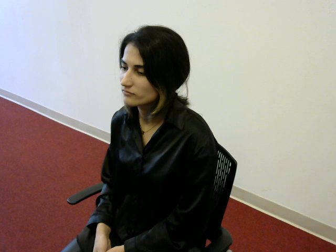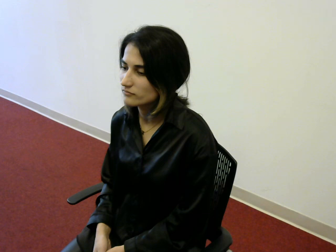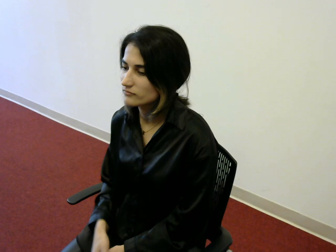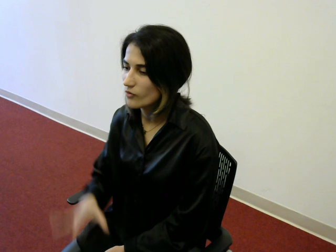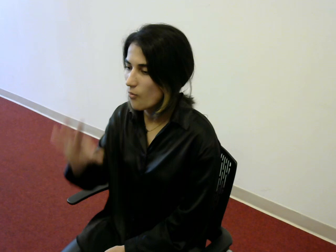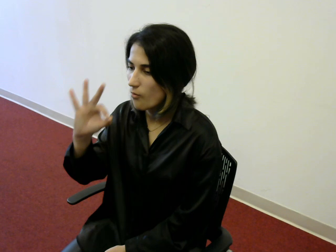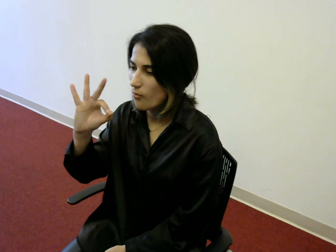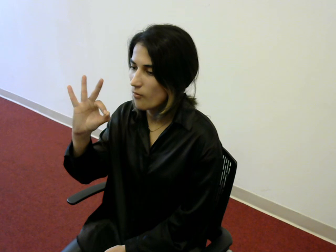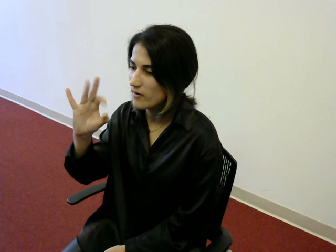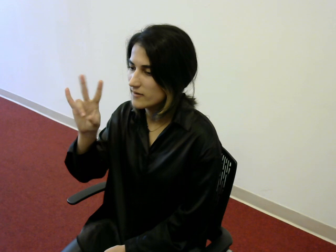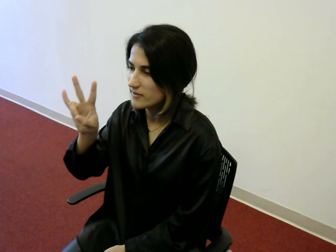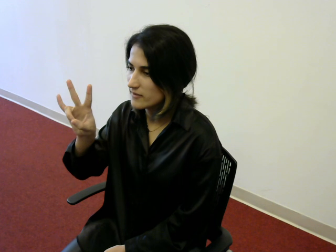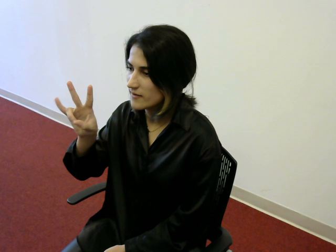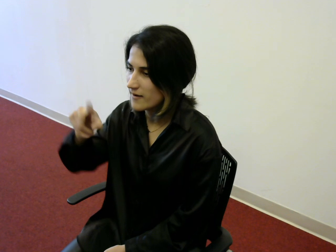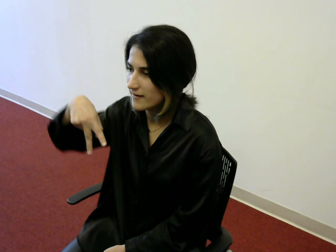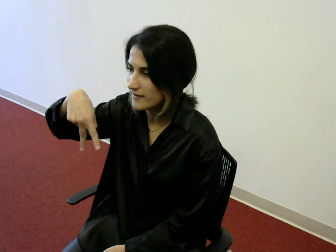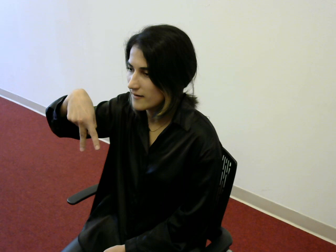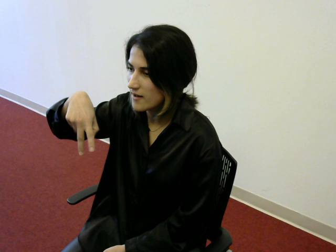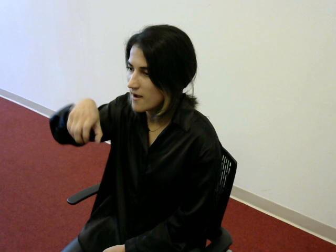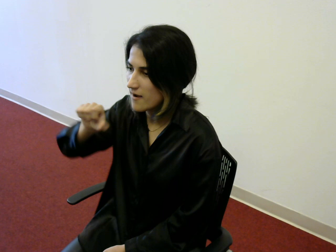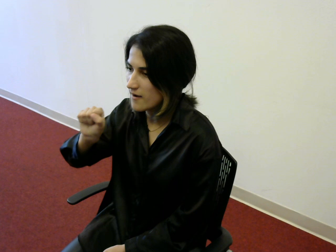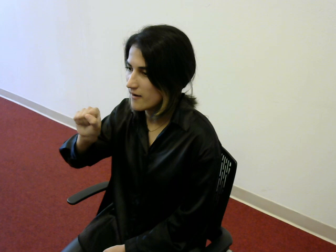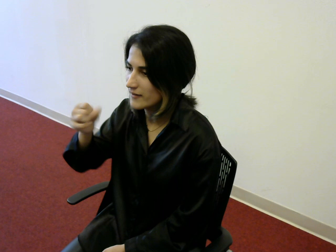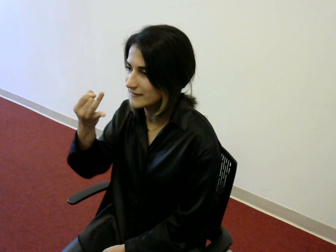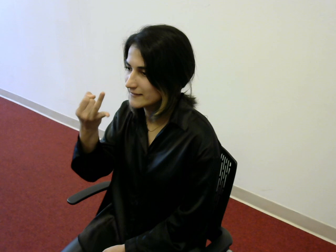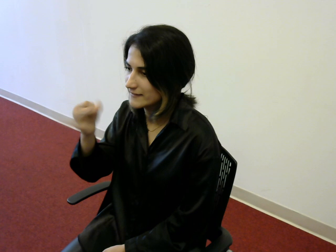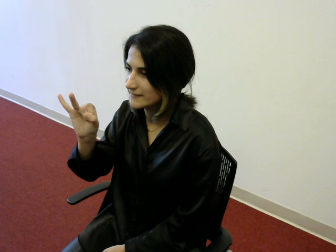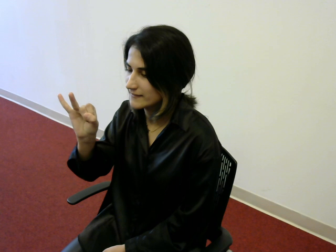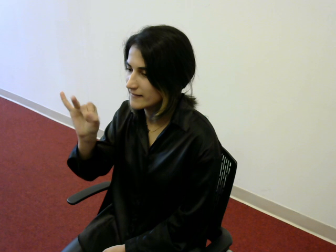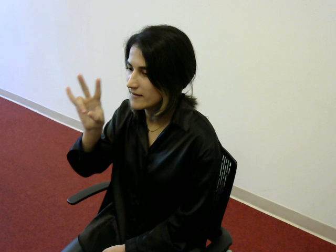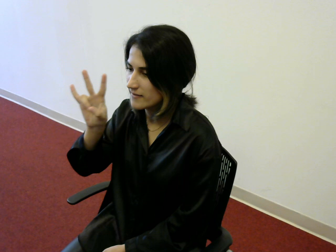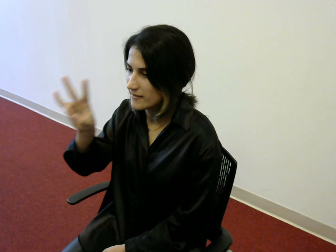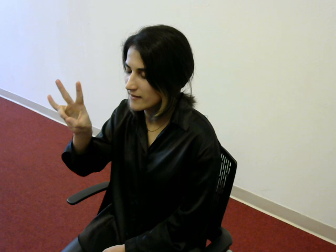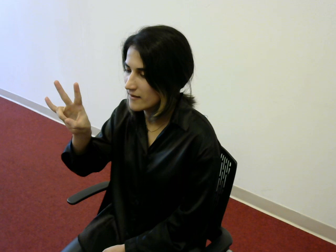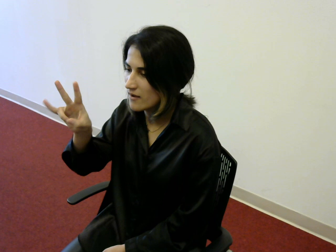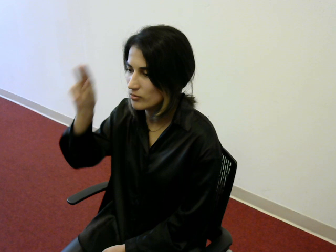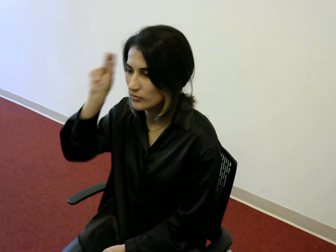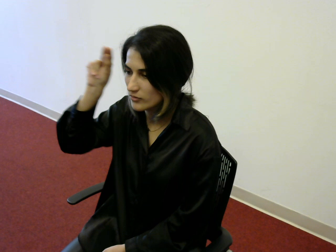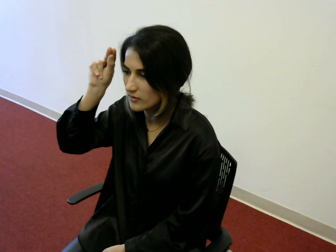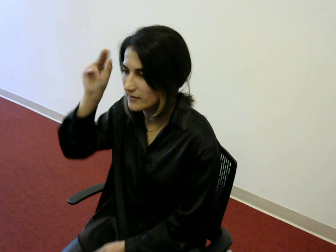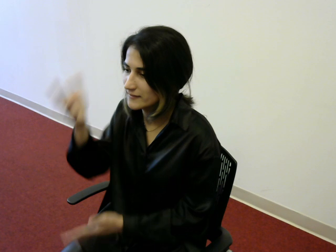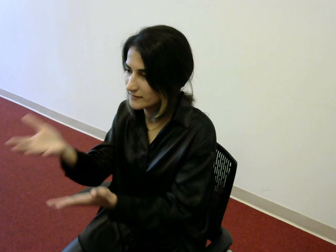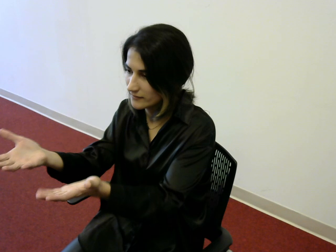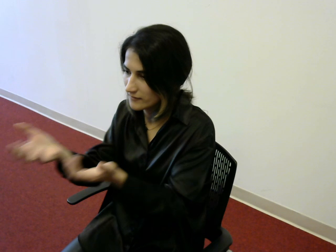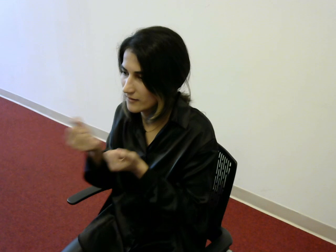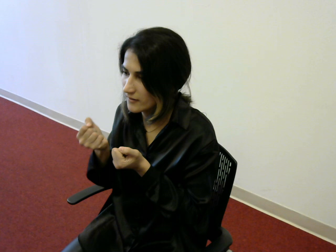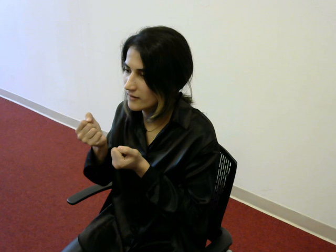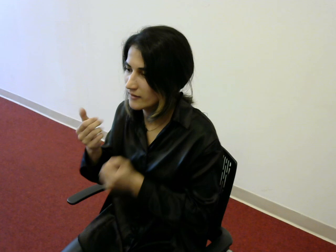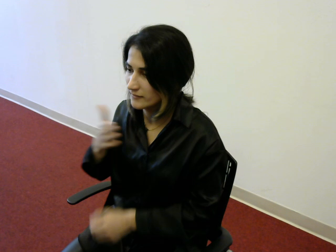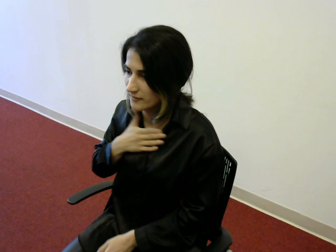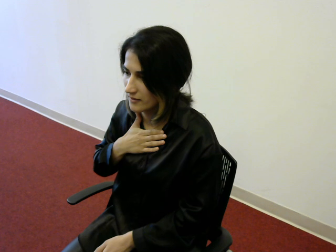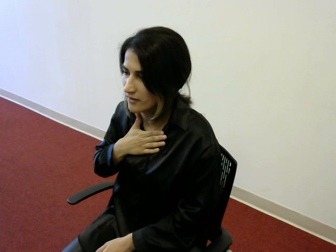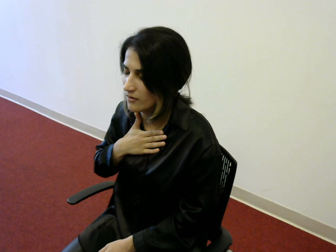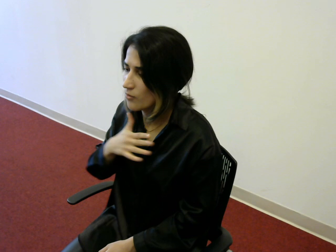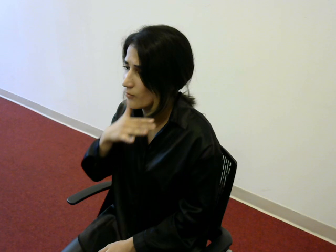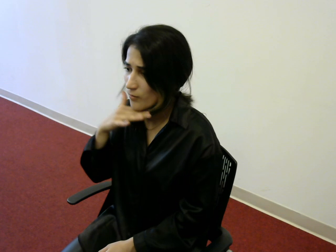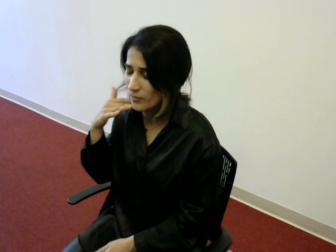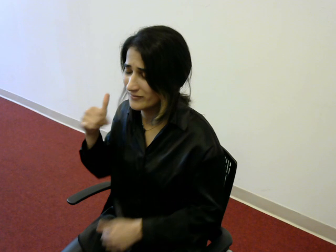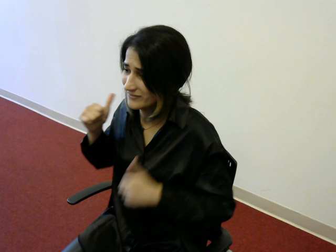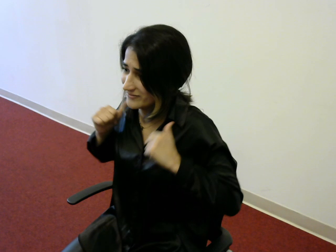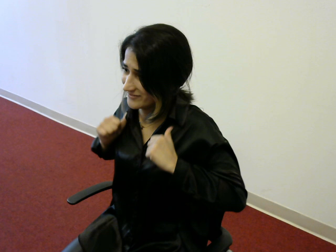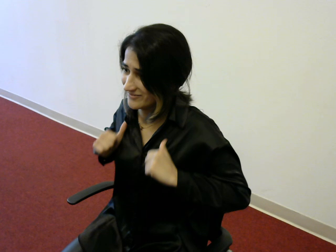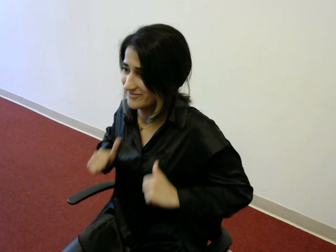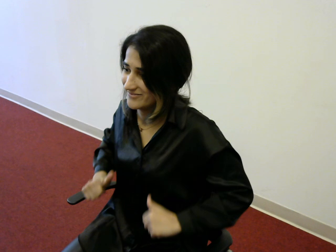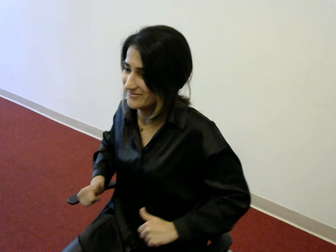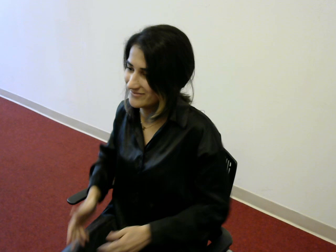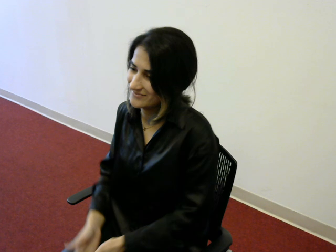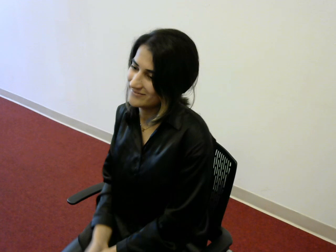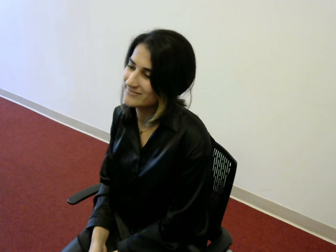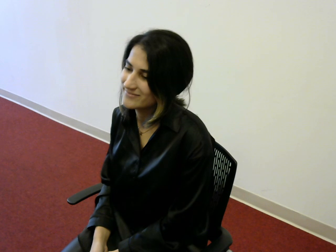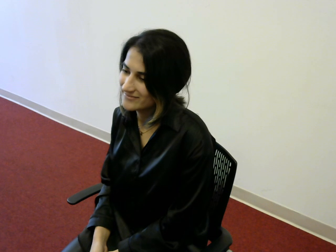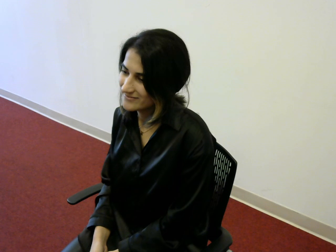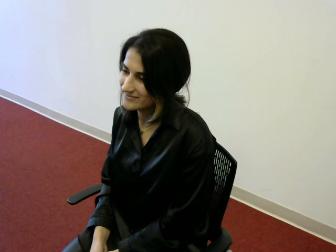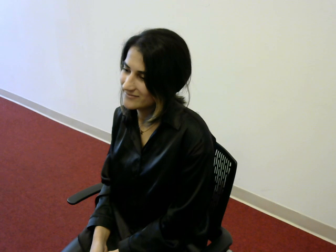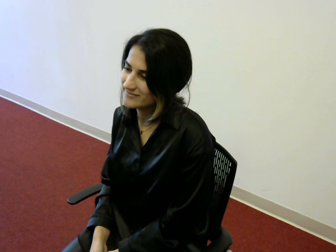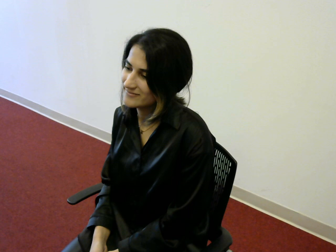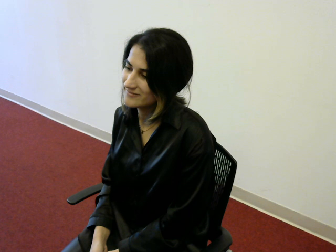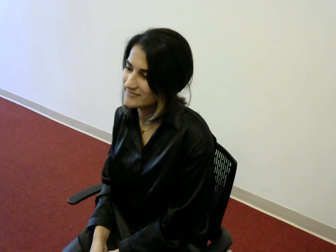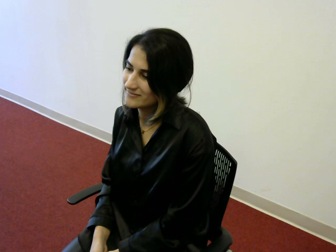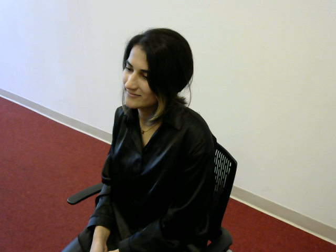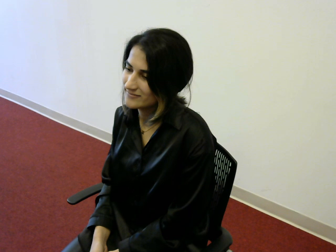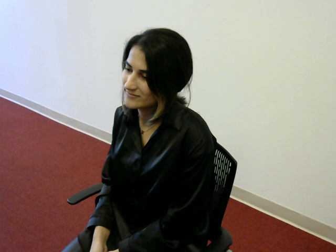Onlayn təhsil almaq mənə çox rahatdır